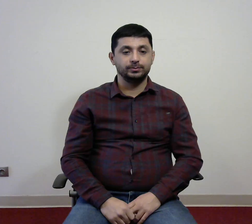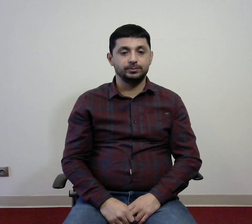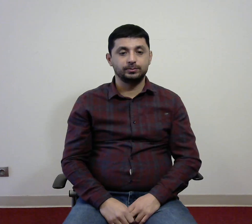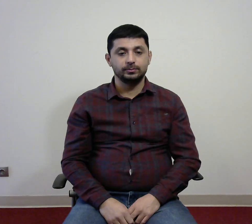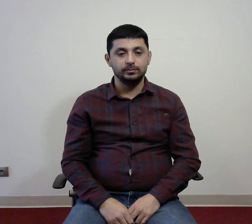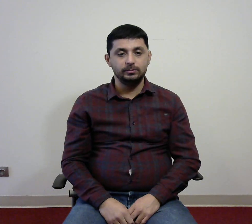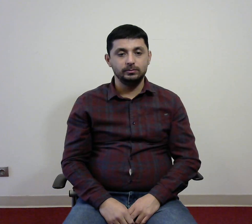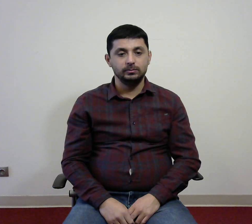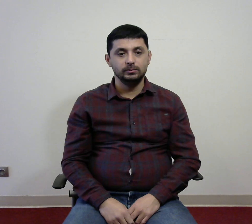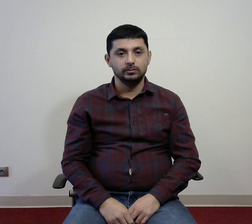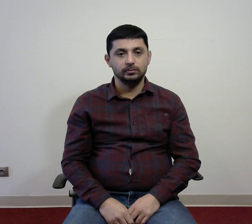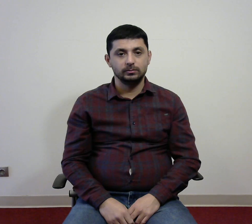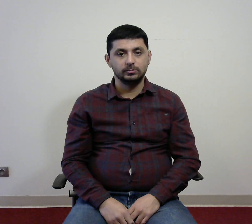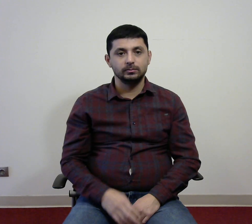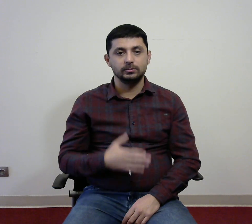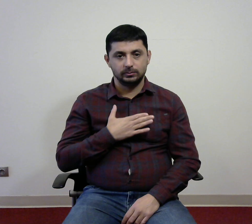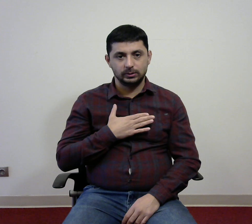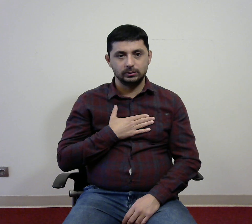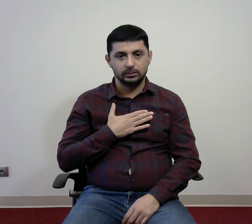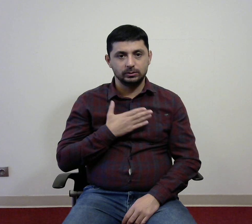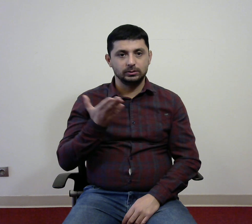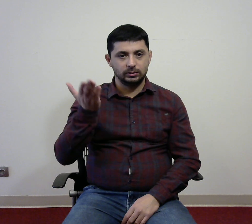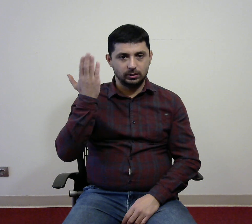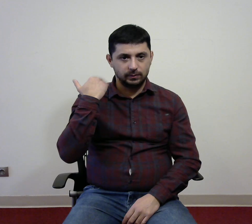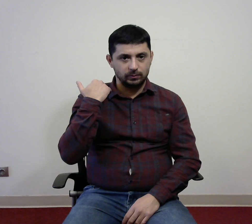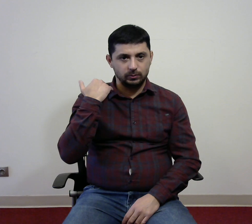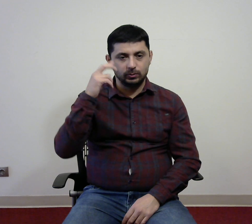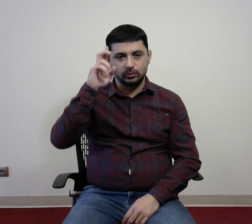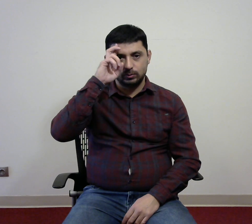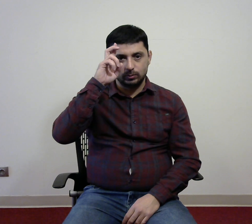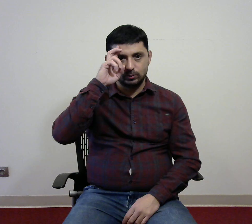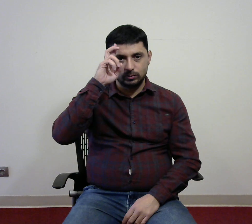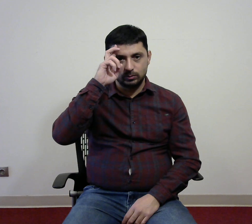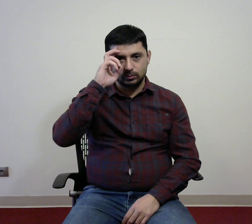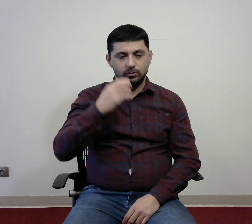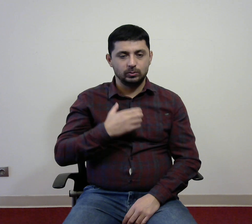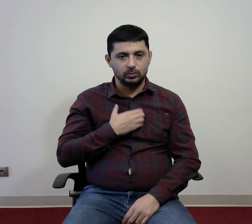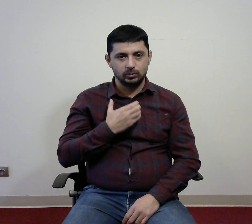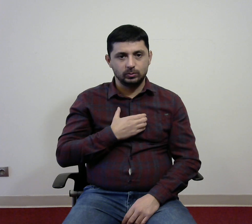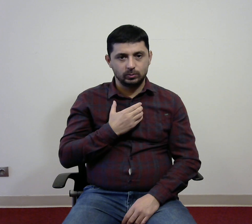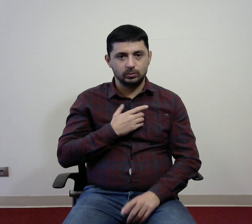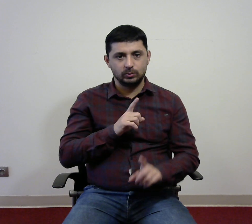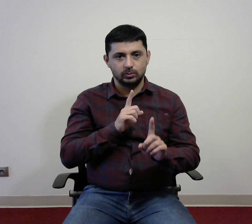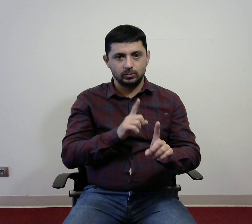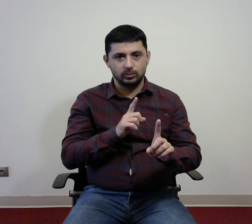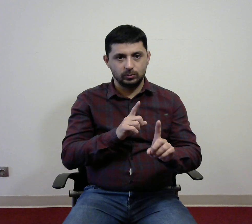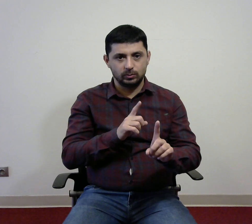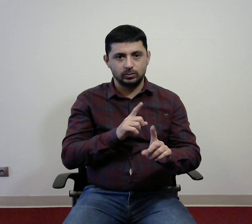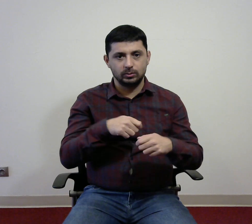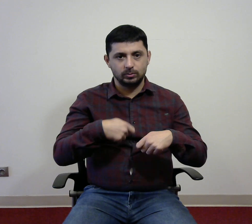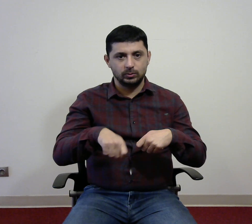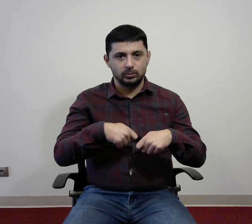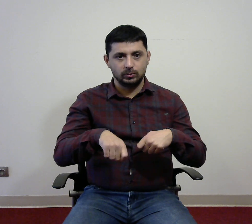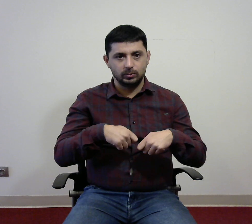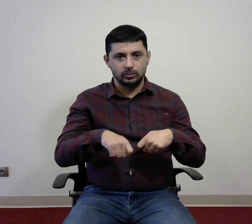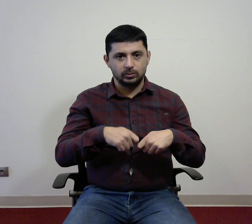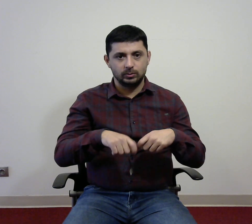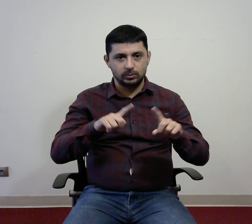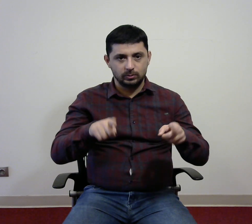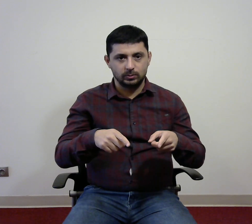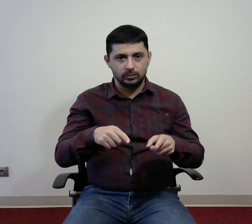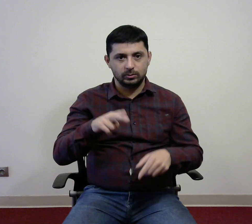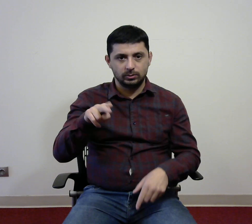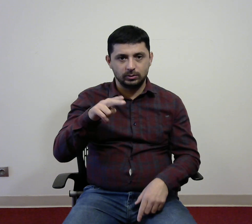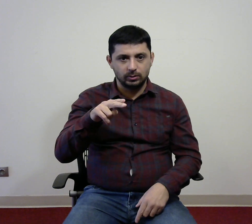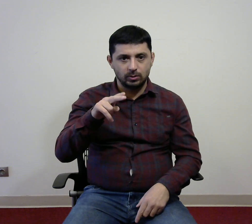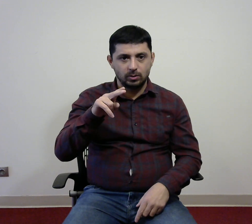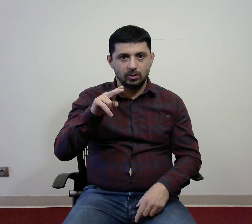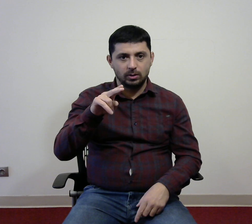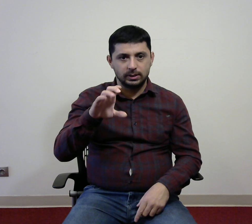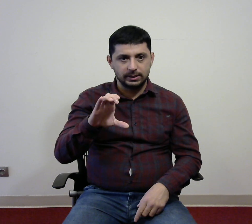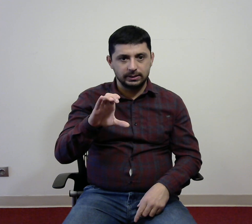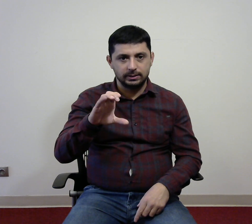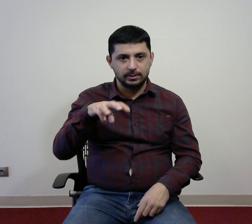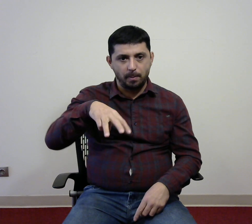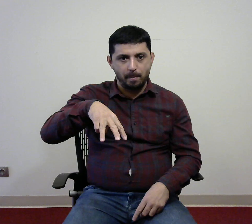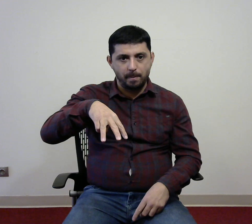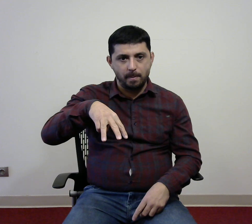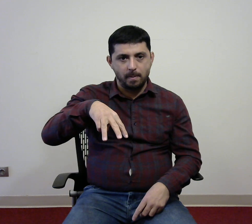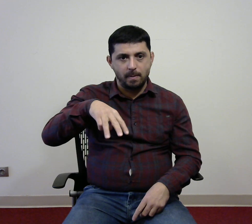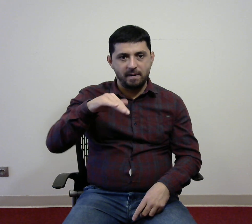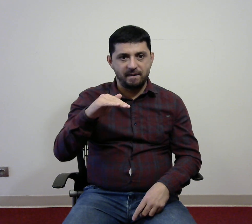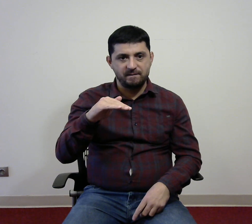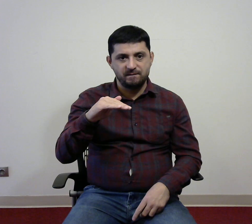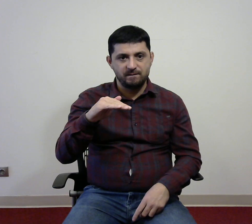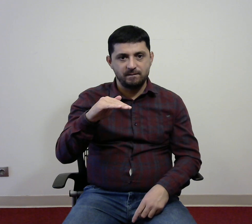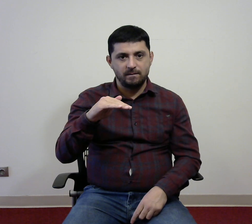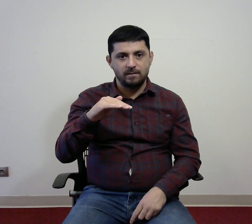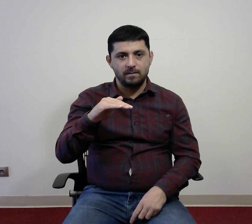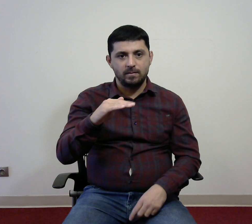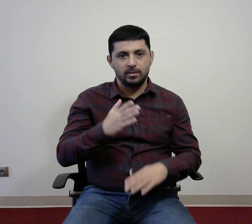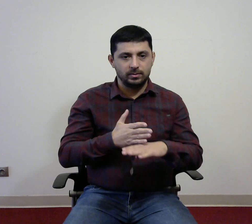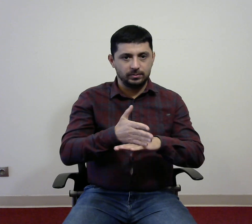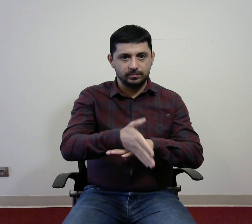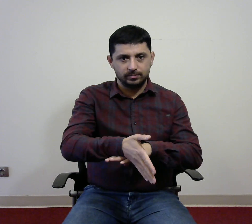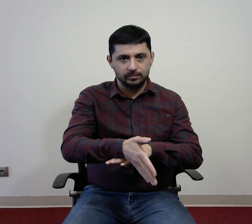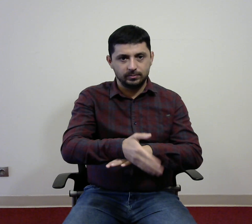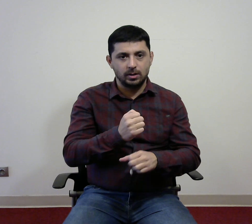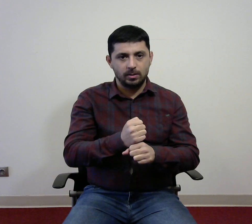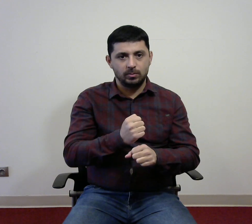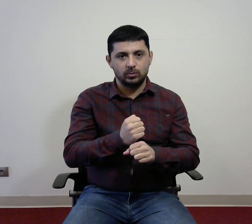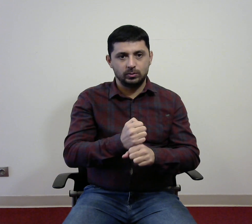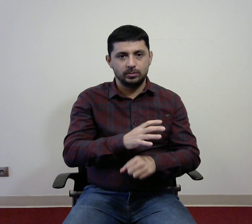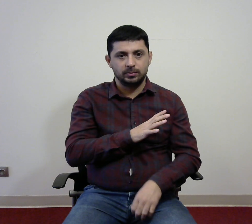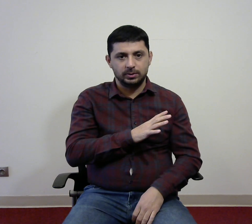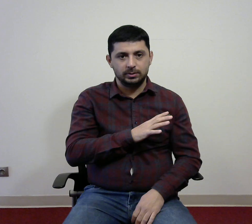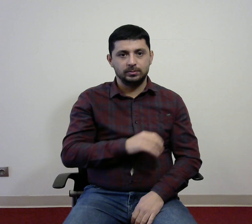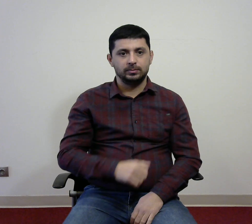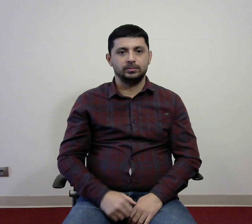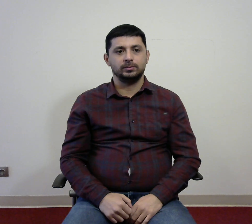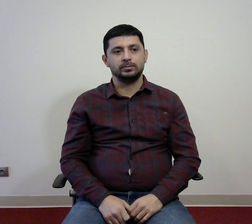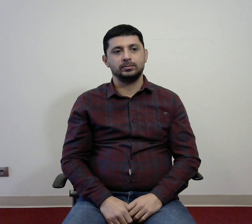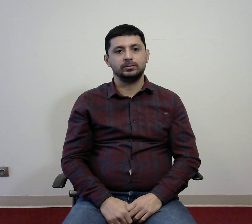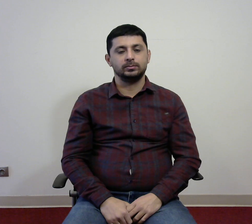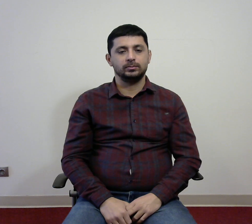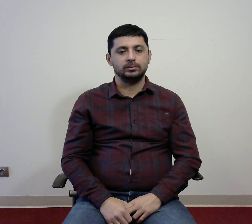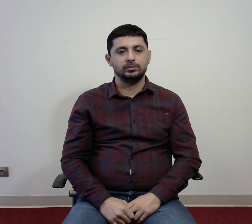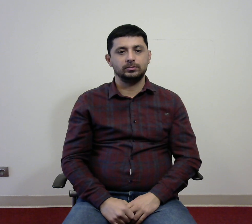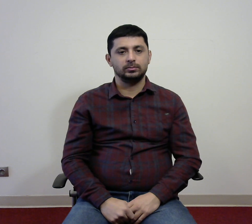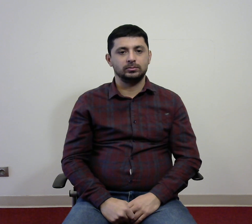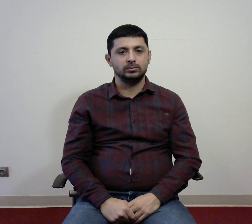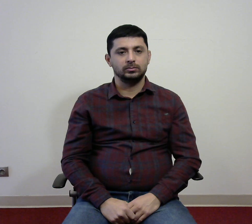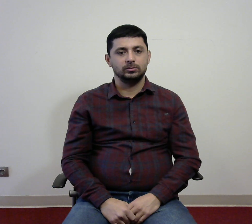Mən əvvəl Dövlət Sosial Müdafiə Fonduna (DSMF) müraciət etmişəm